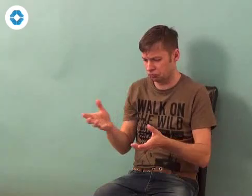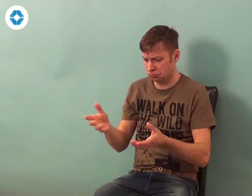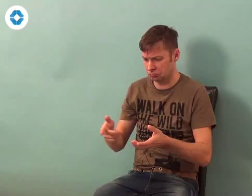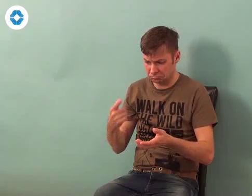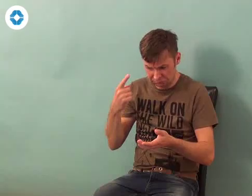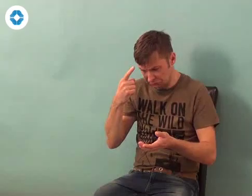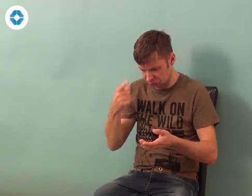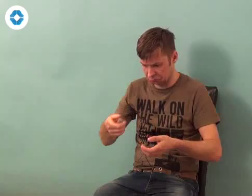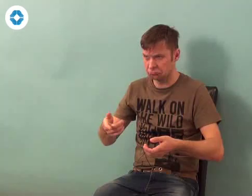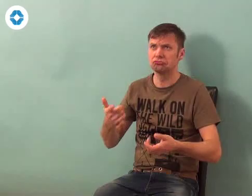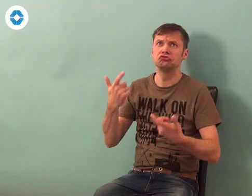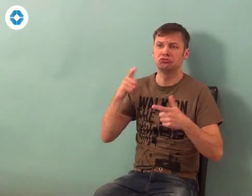Myślał co zrobić, bo tamten nie zwracał na niego uwagi.